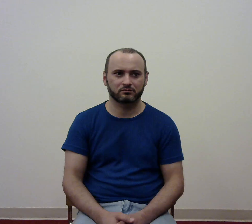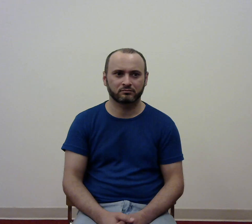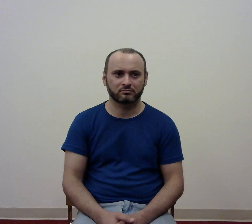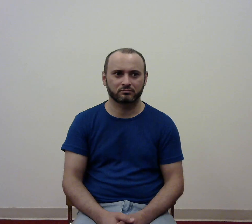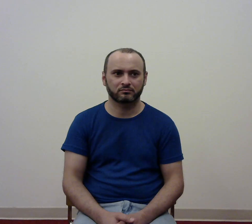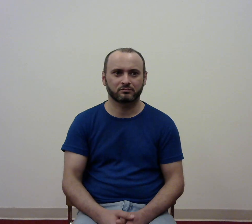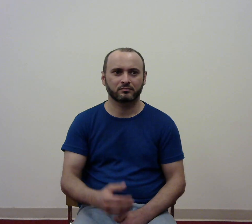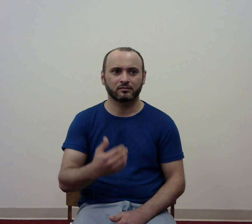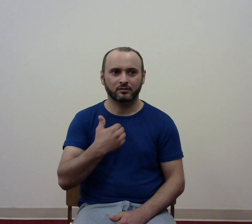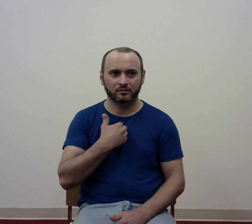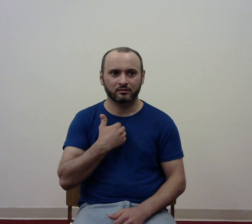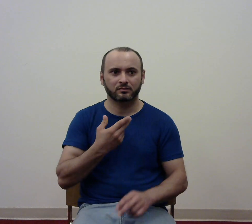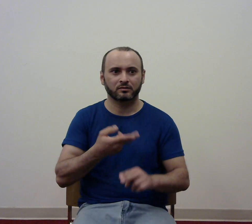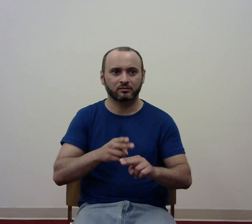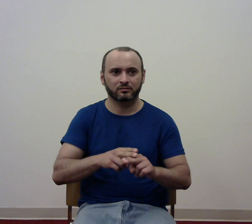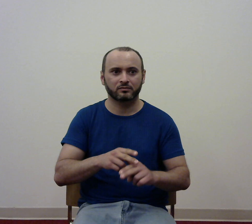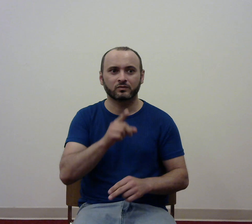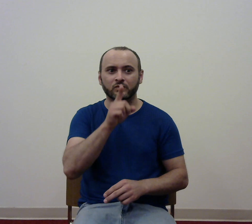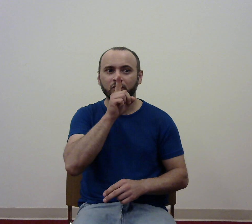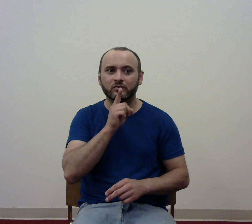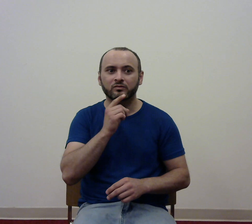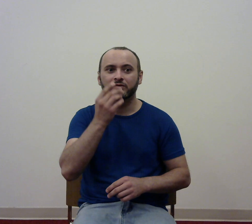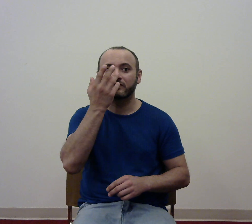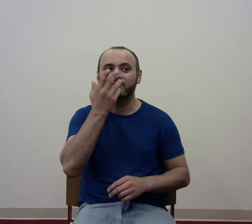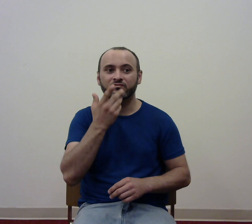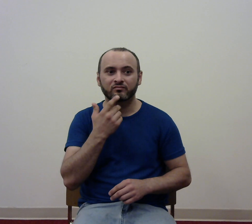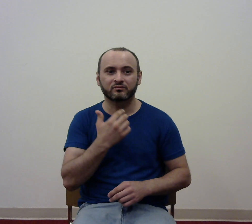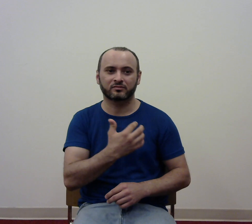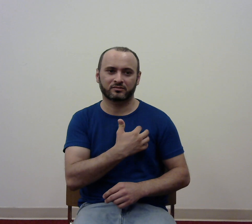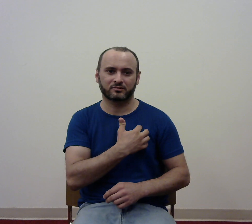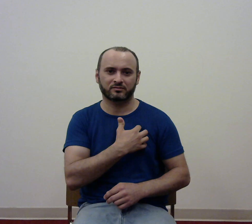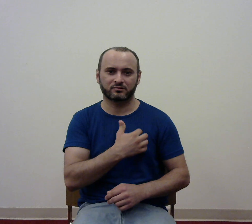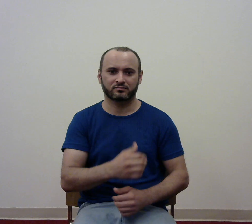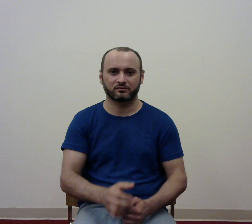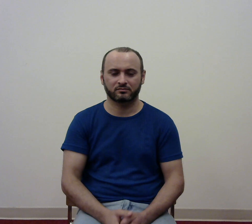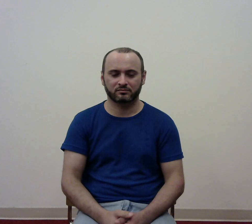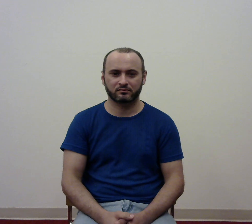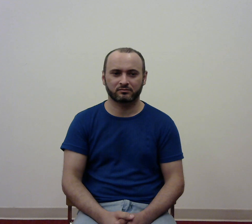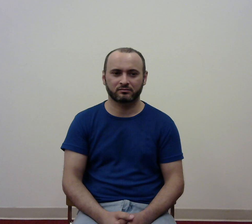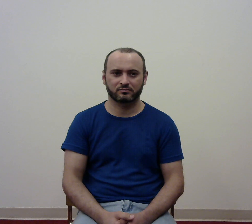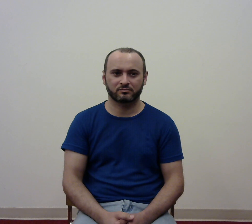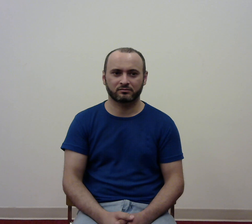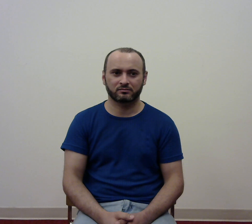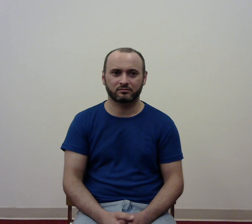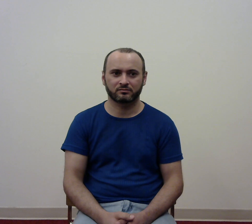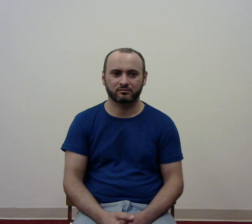Mən bunun göy rəngdə olanını istəyirəm